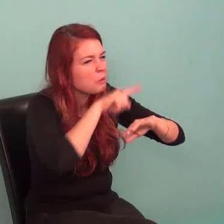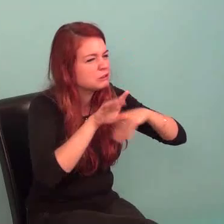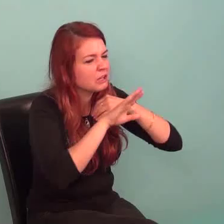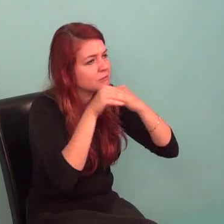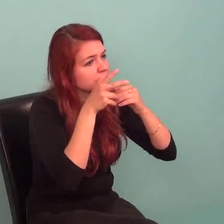Myśli, że tam może być żaba.